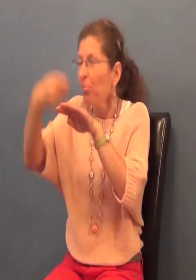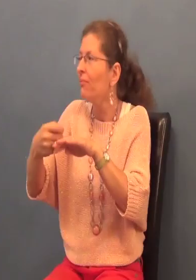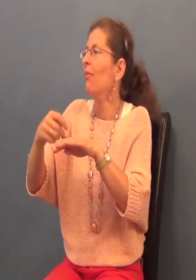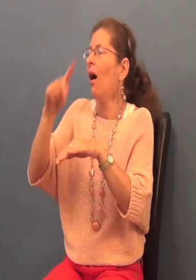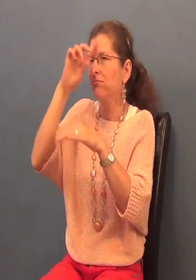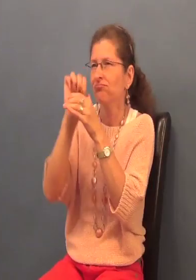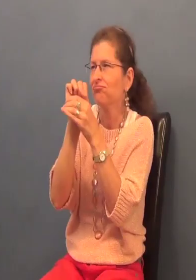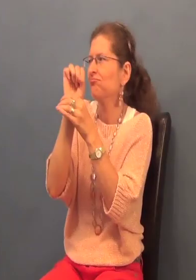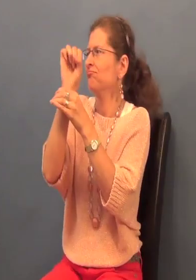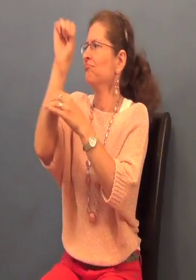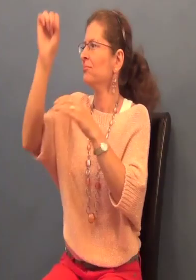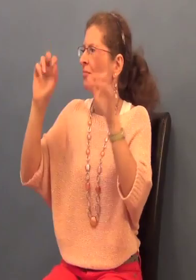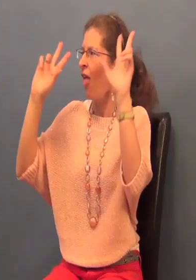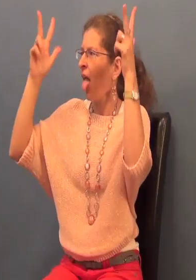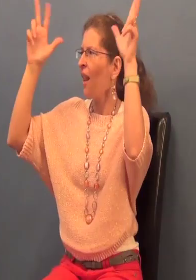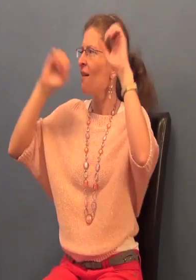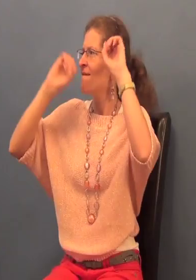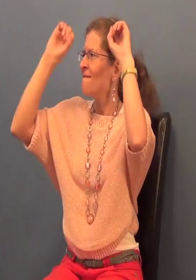Pojawił się jeleń z dużymi rogami.